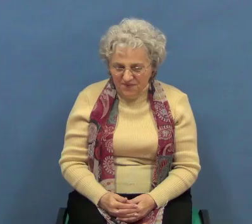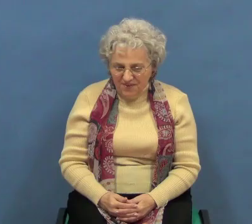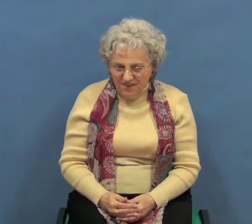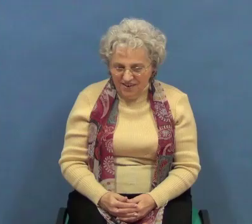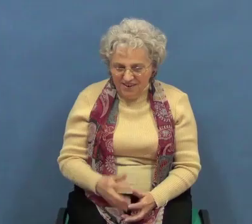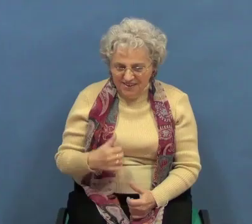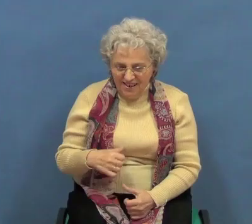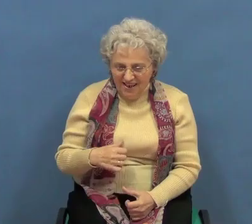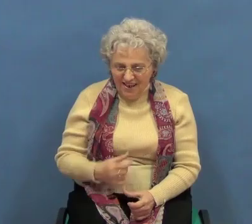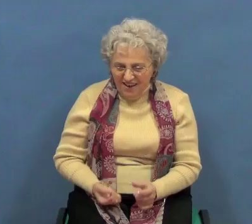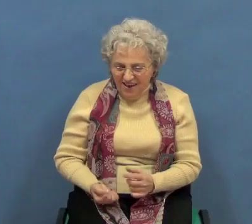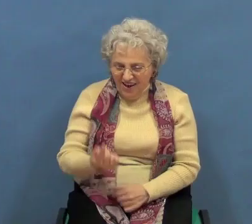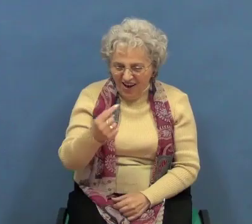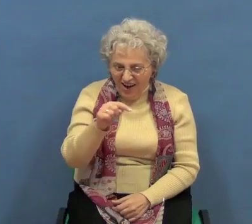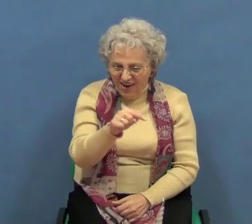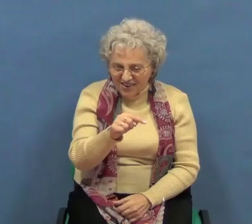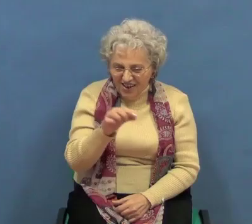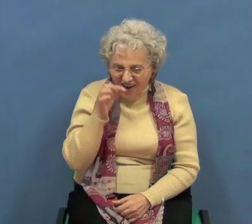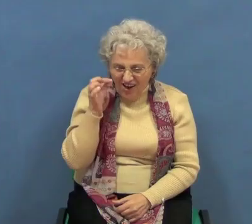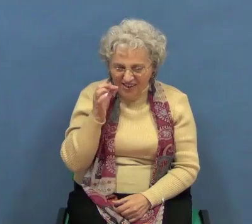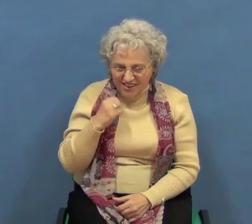Czeka aż kot wejdzie.